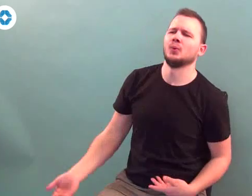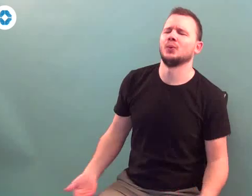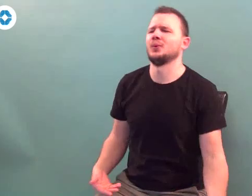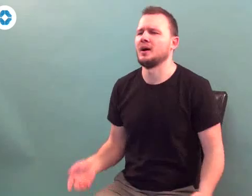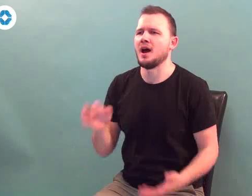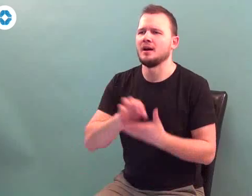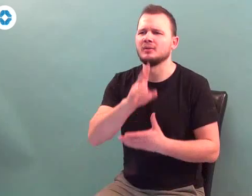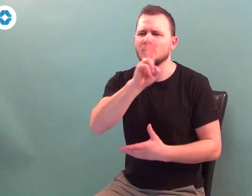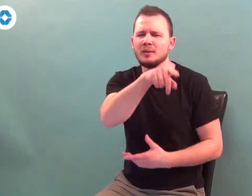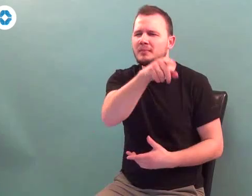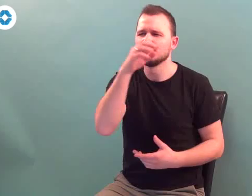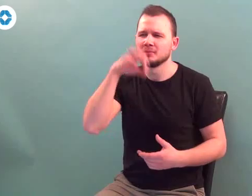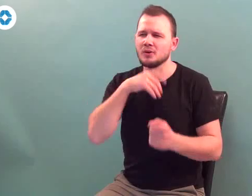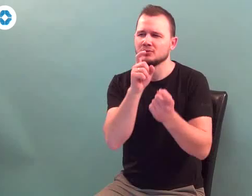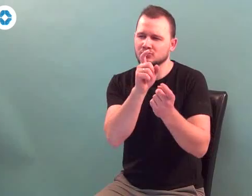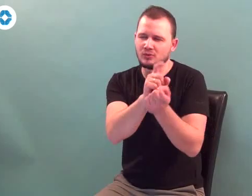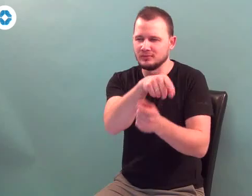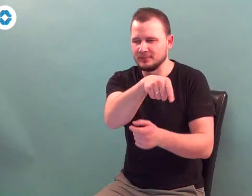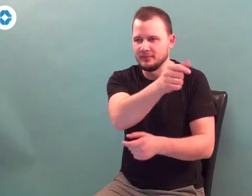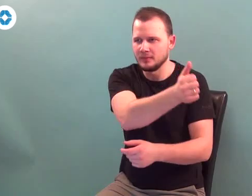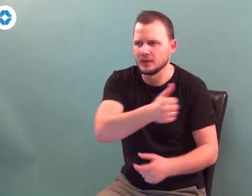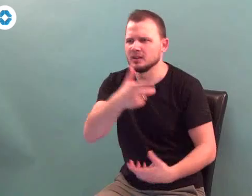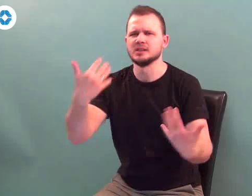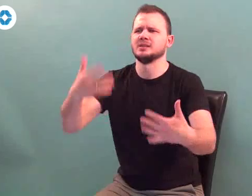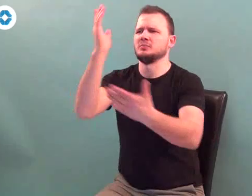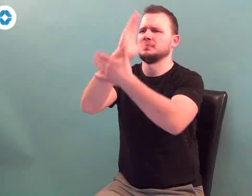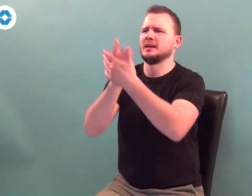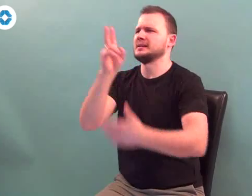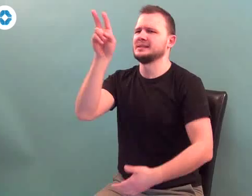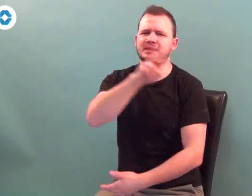Ktoś, pani sąsiadka, wychodzi z domu i jest zdenerwowana z powodu pękniętej szyby, przygląda się jej.